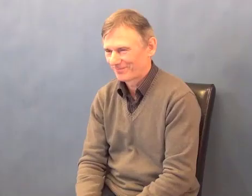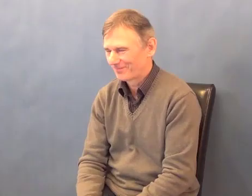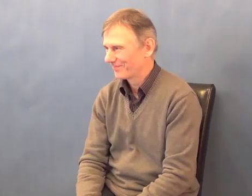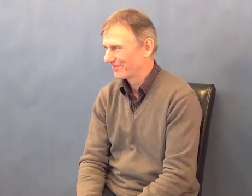Wiem.